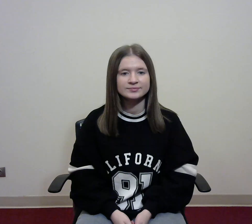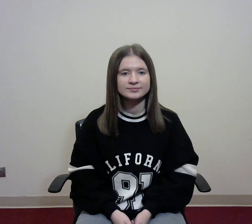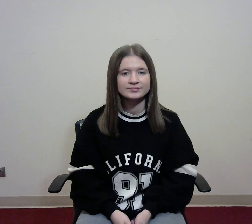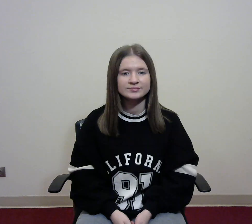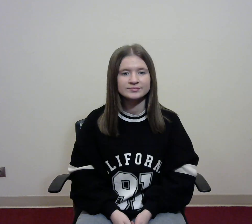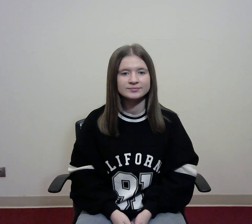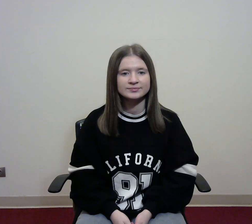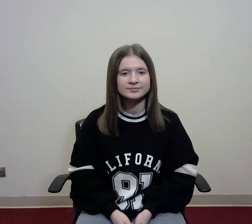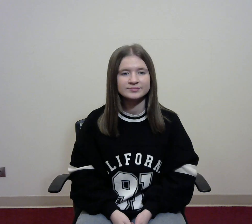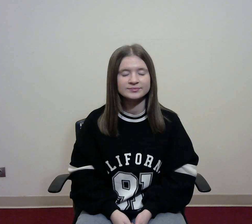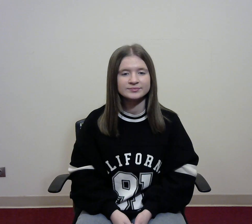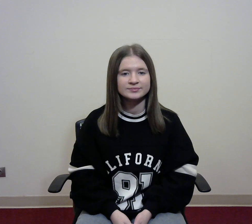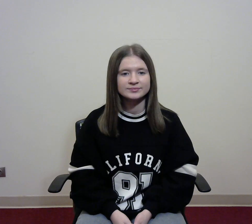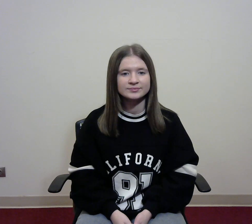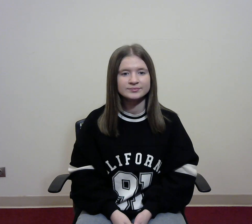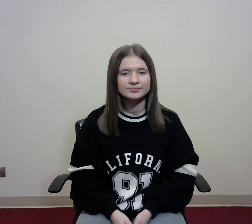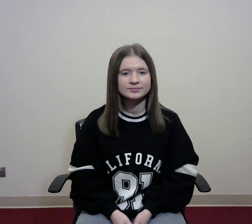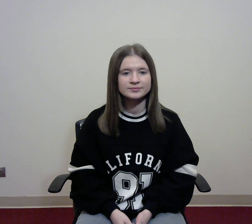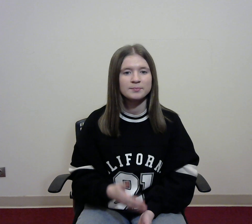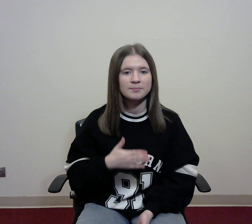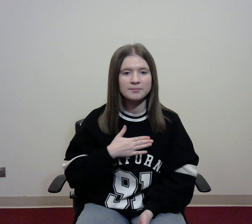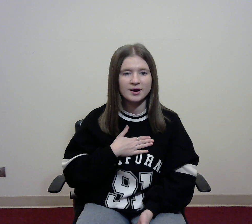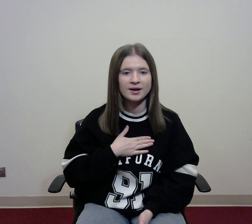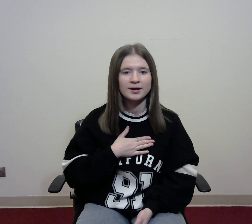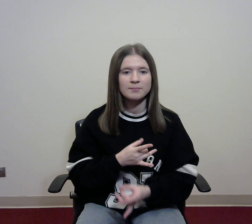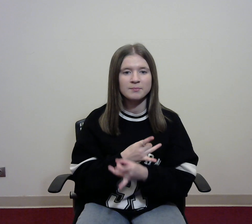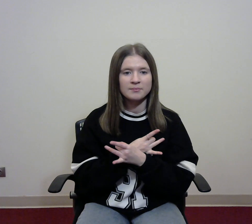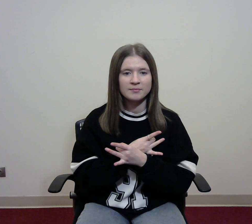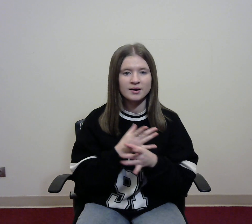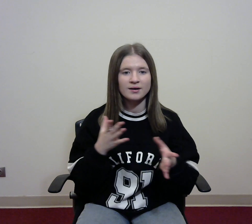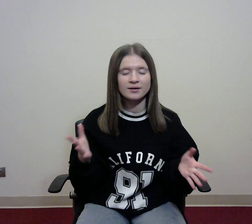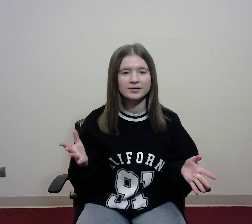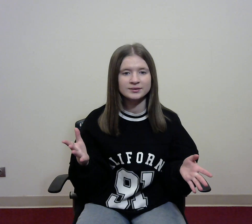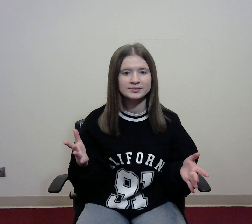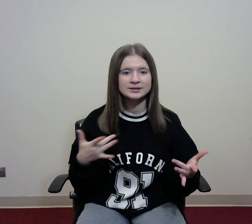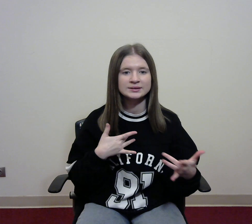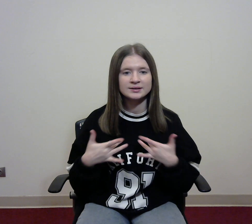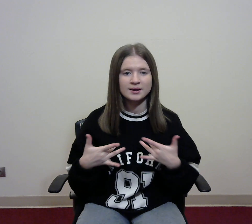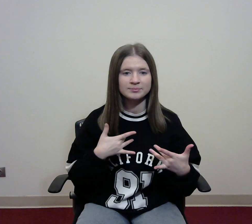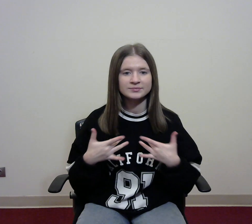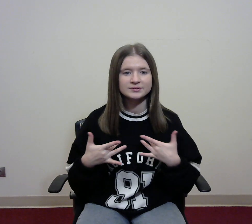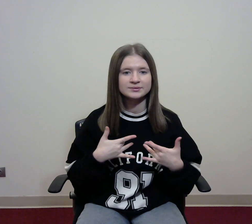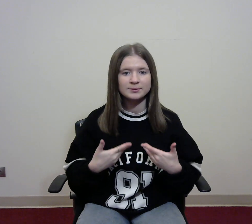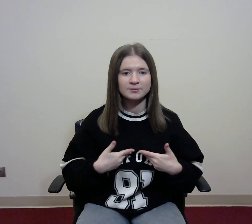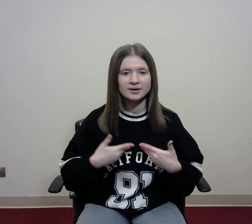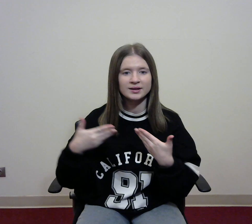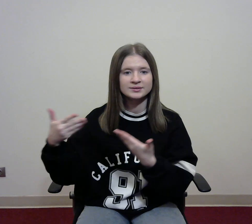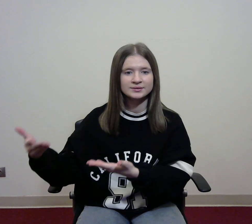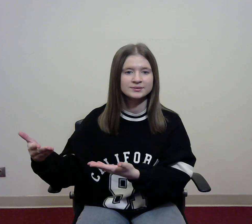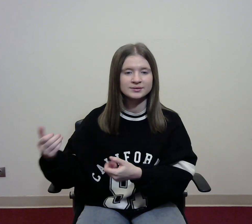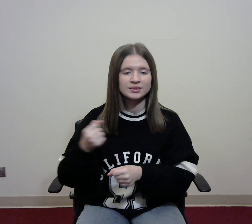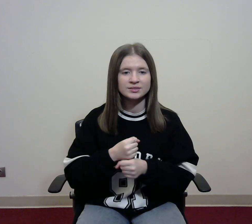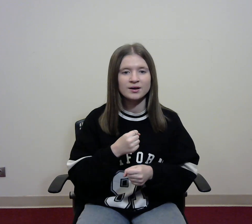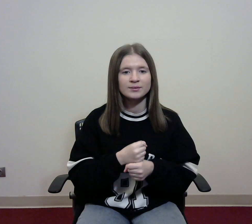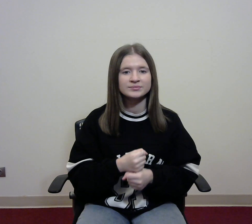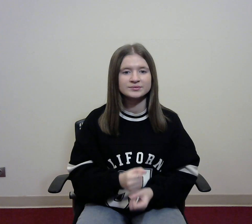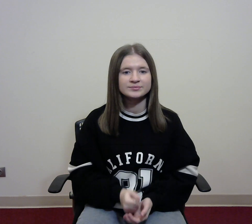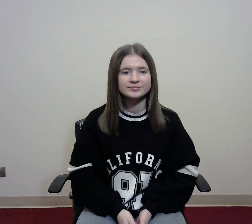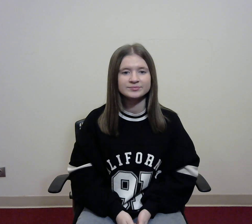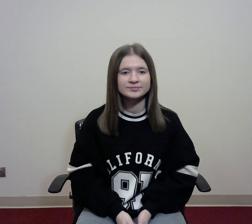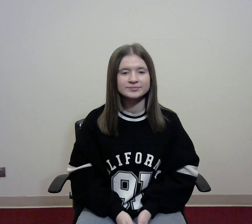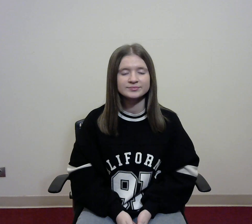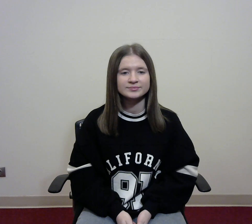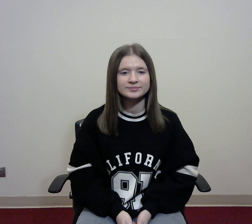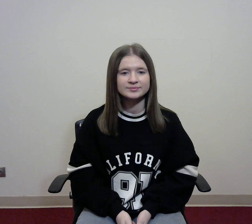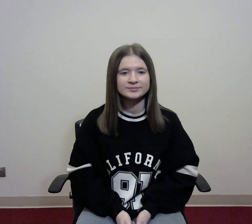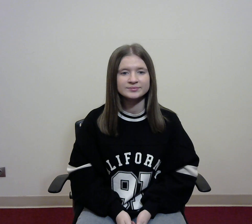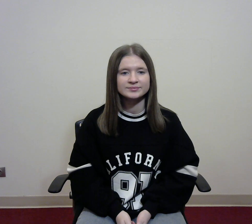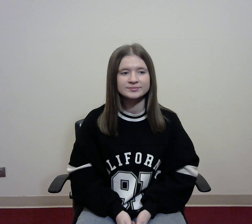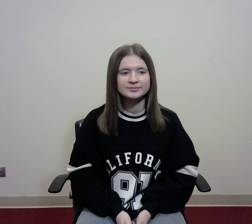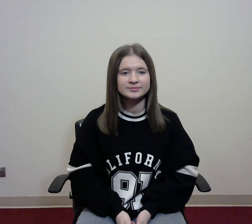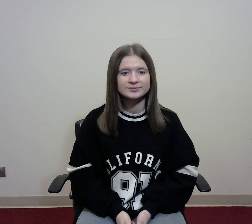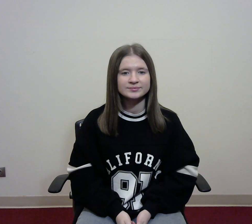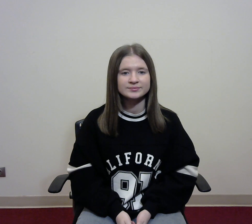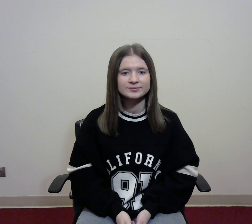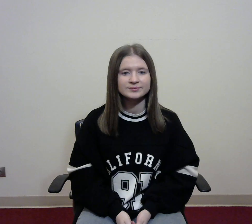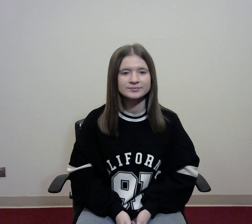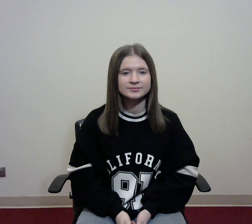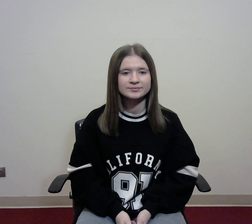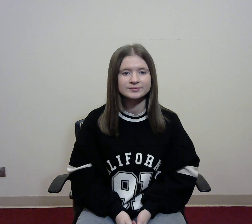Məni bayram tədbirinə dəvət ediblər